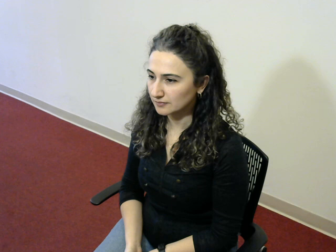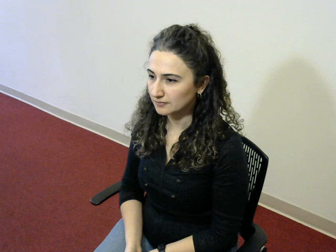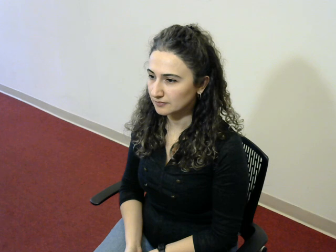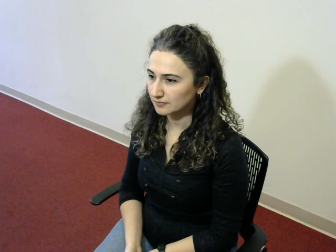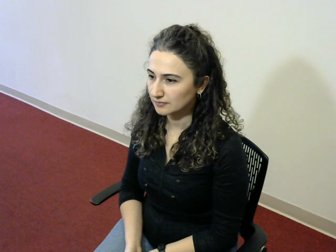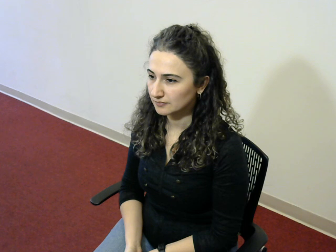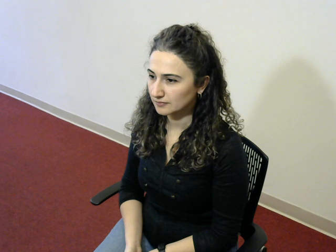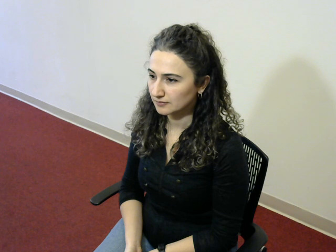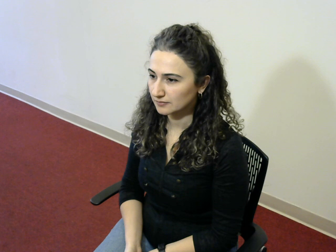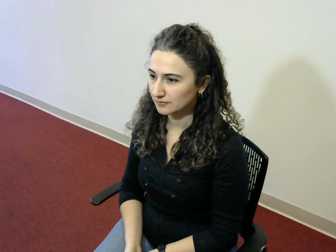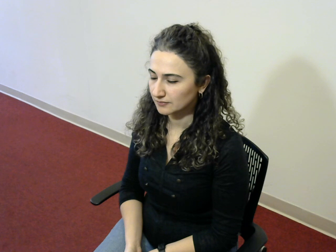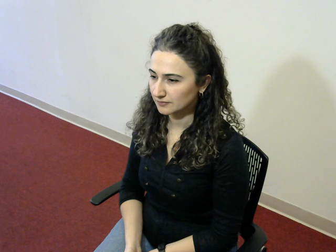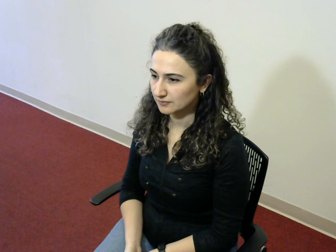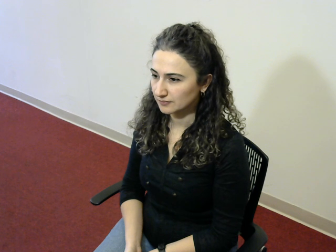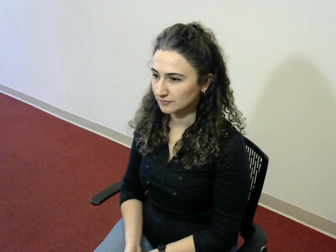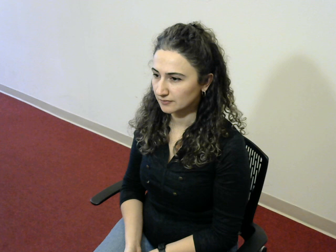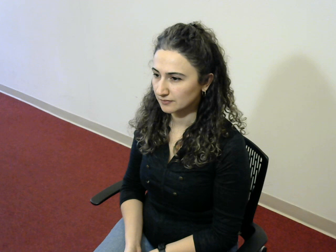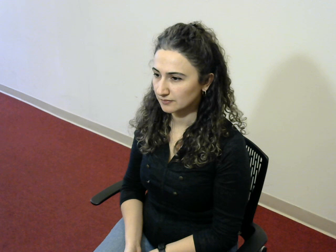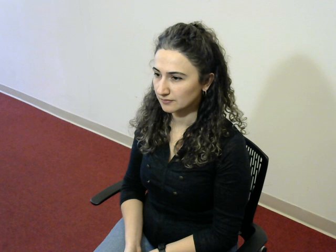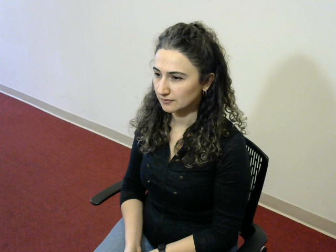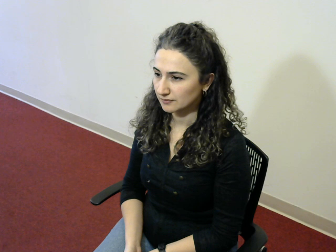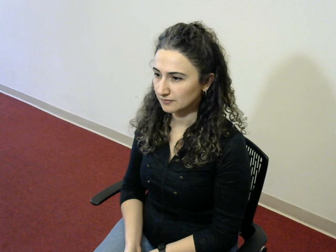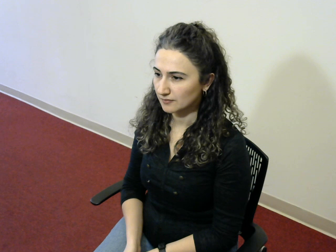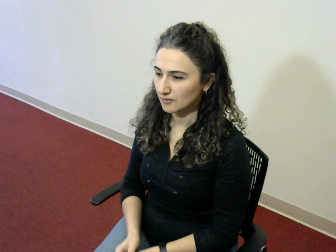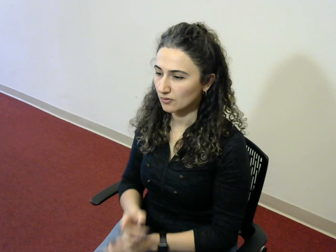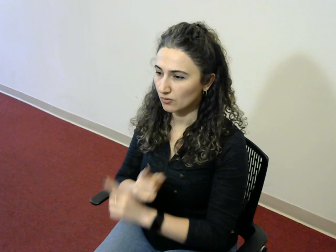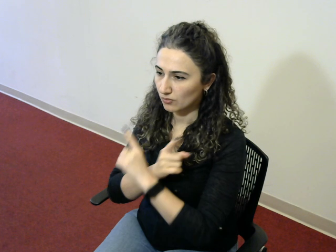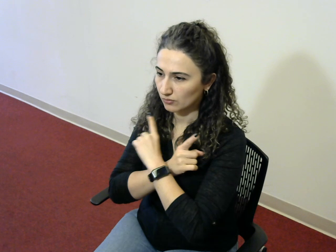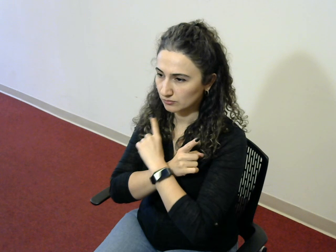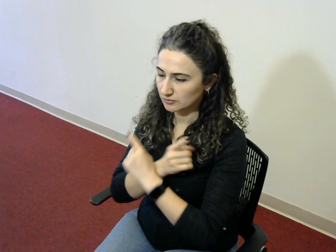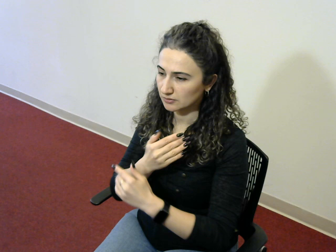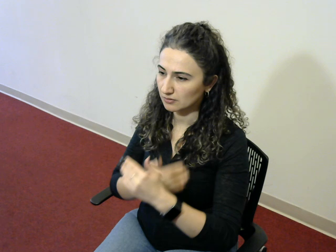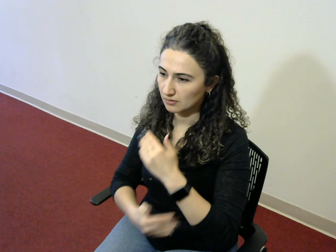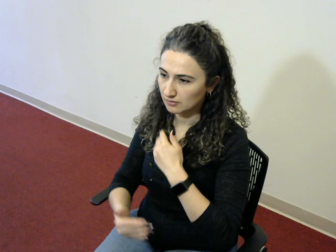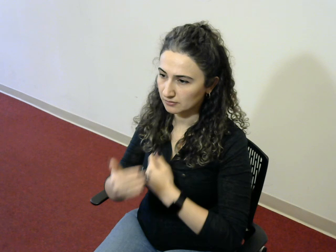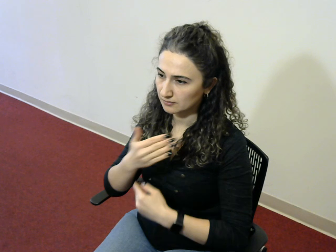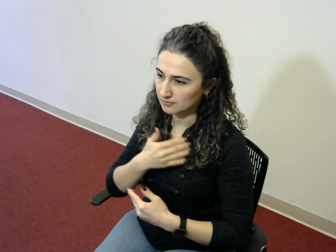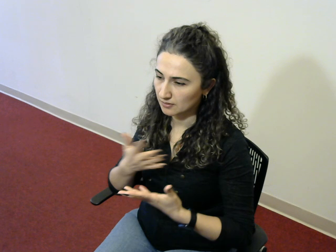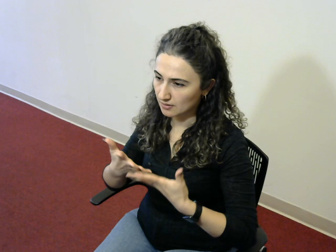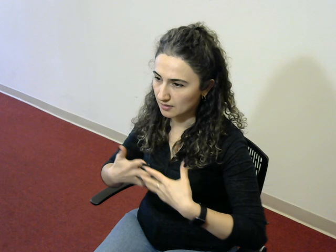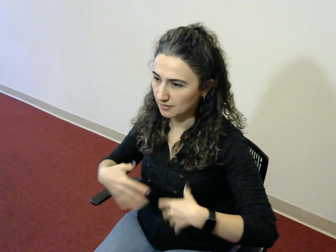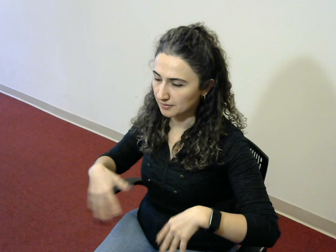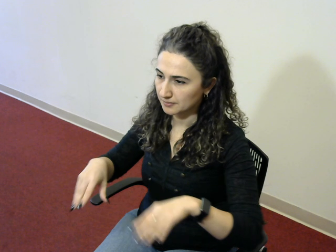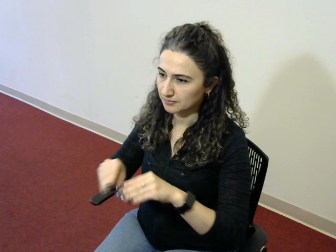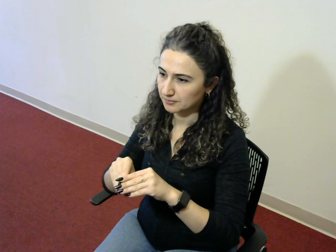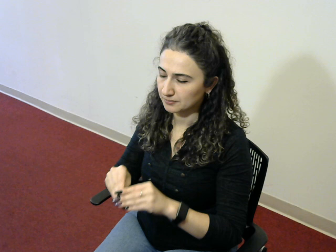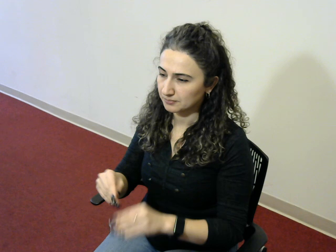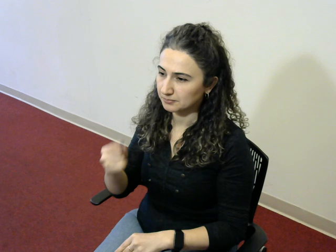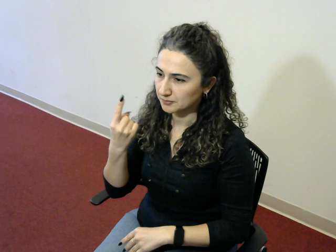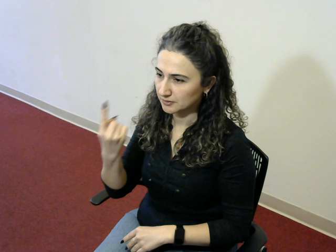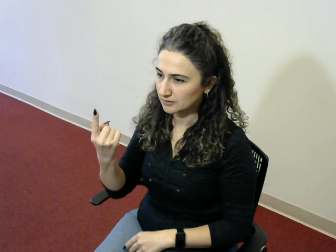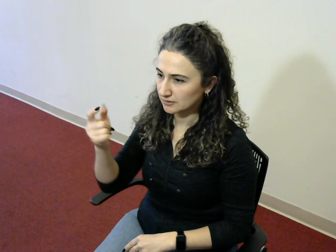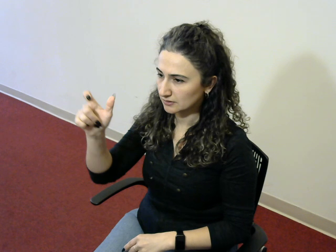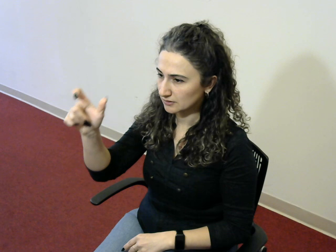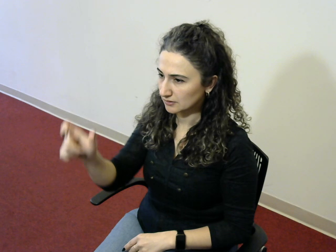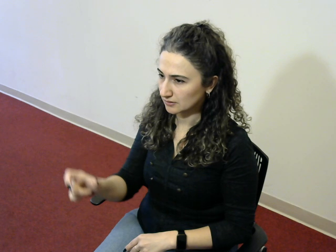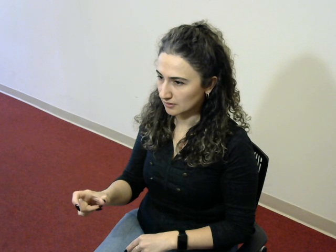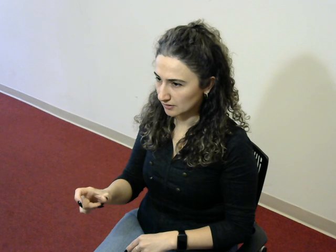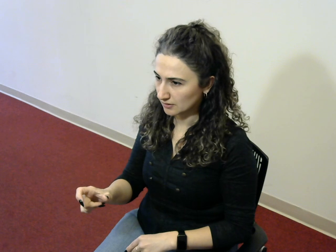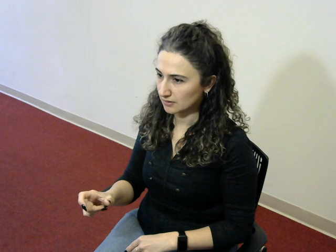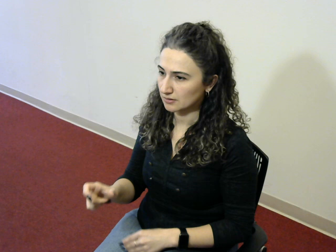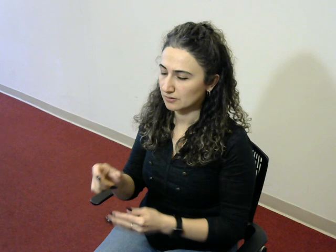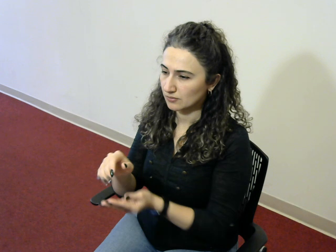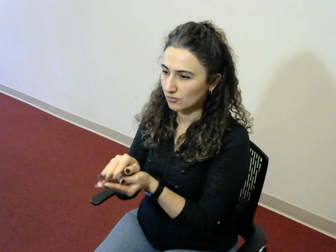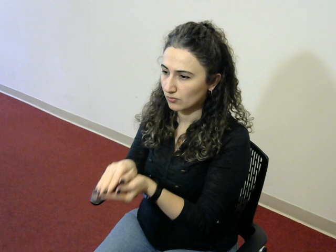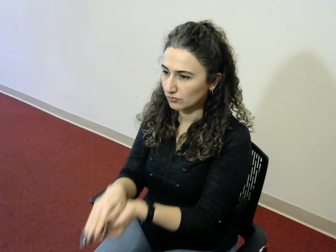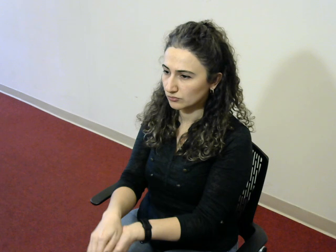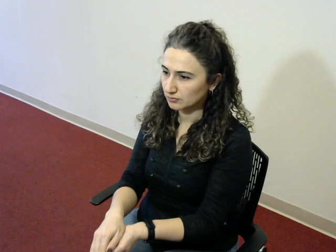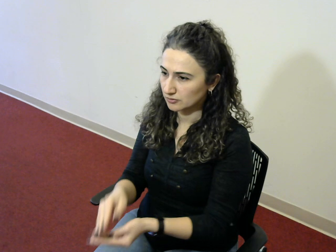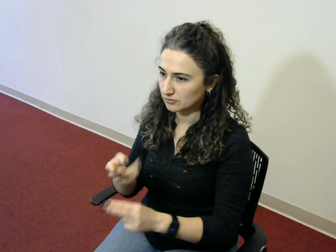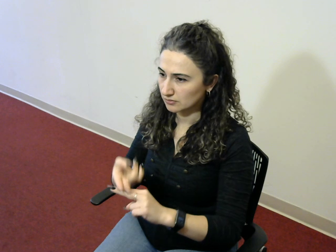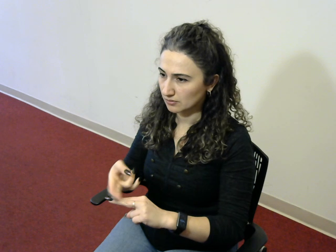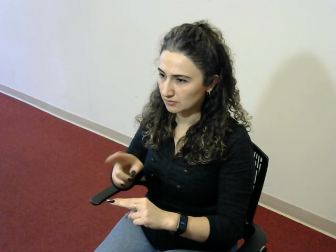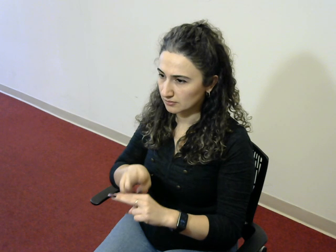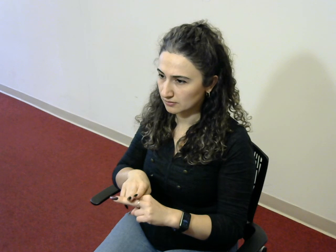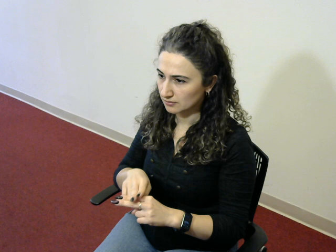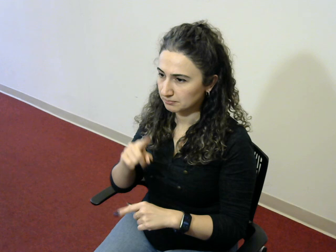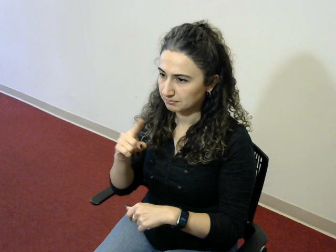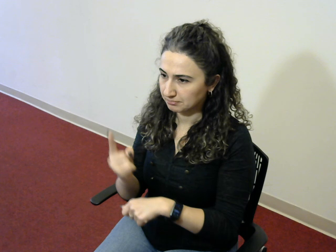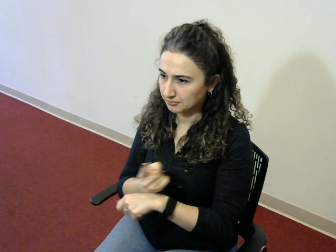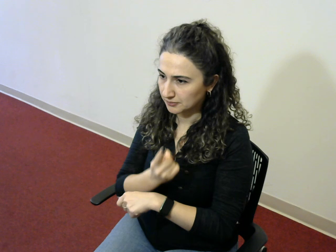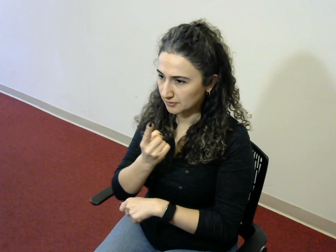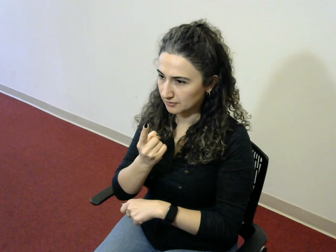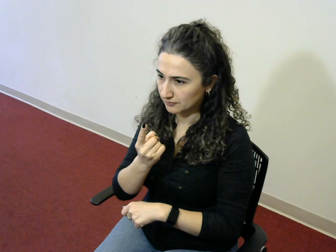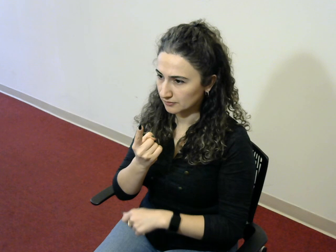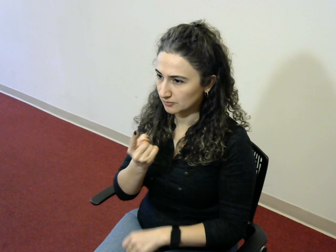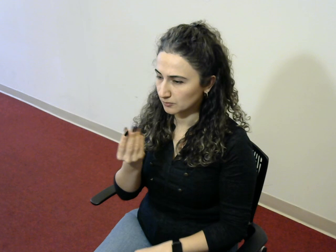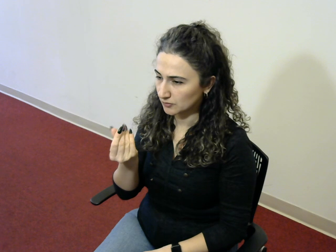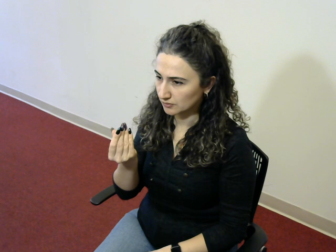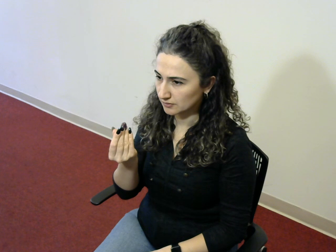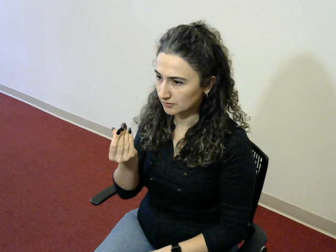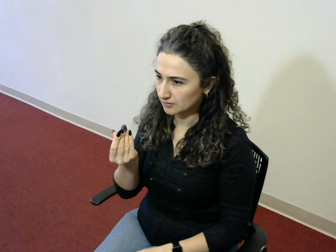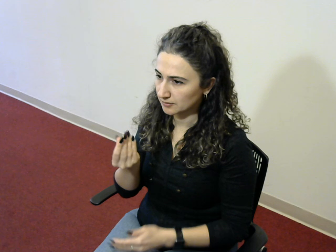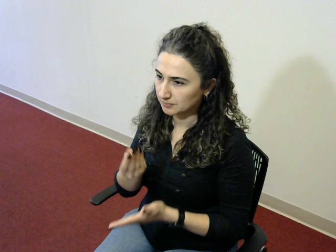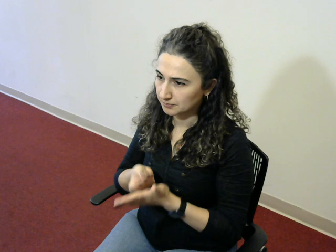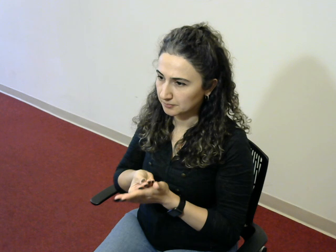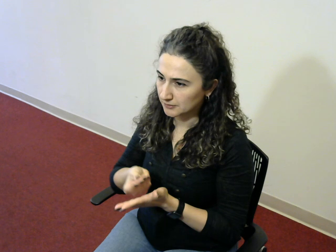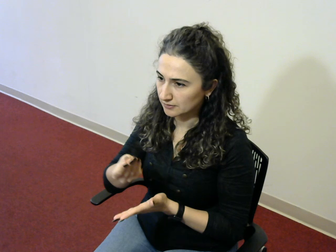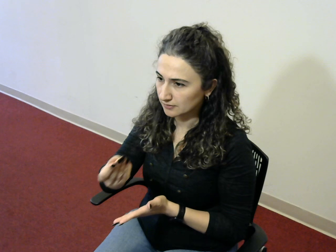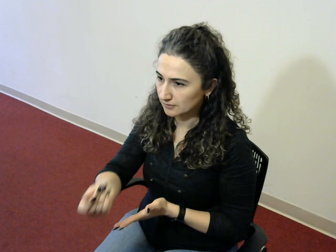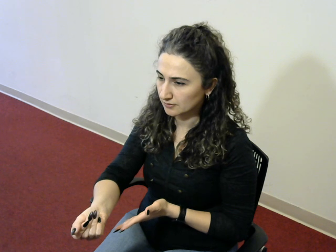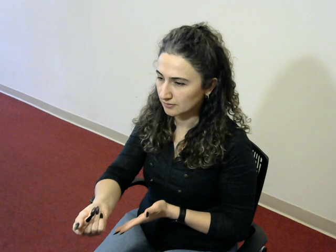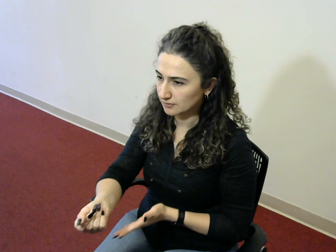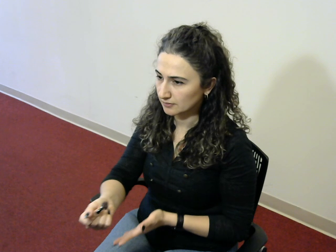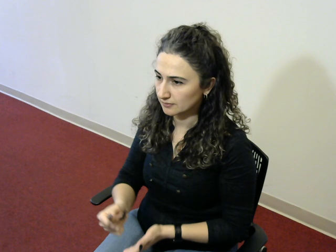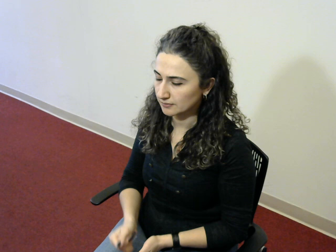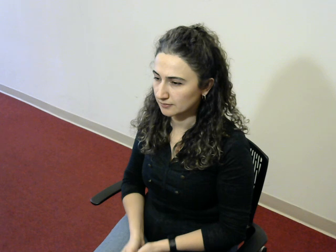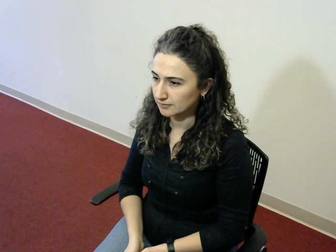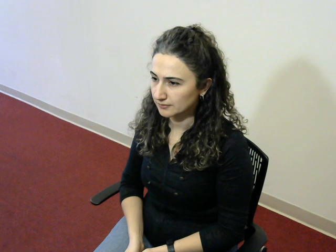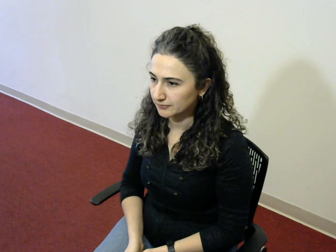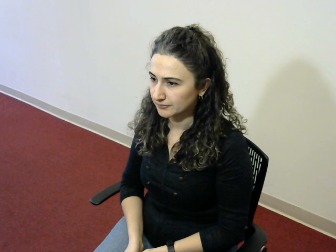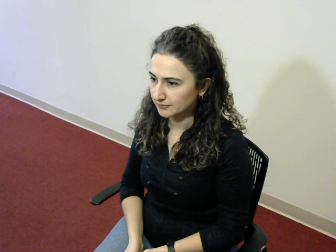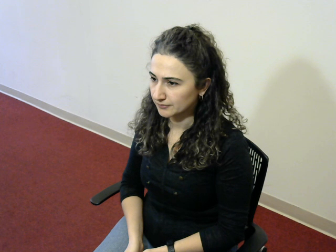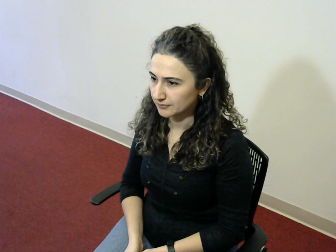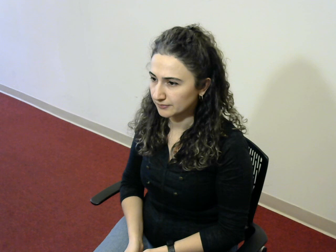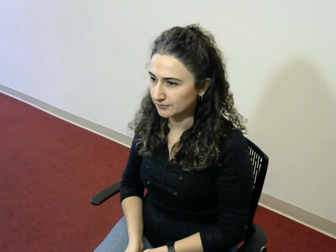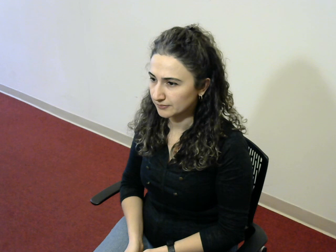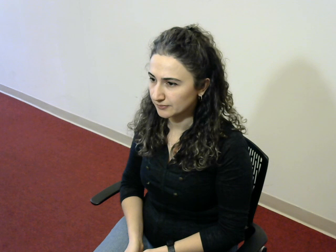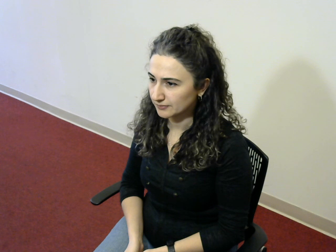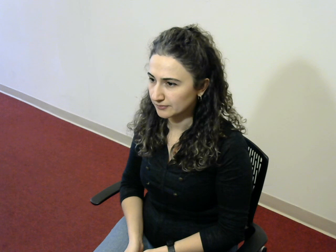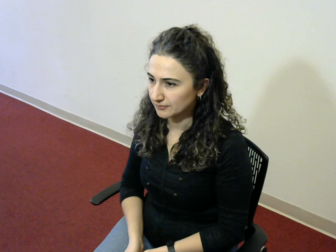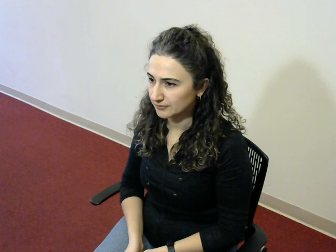Vəfat edən əlilin ailəsindən bir şəxsə dəfn üçün birdəfəlik müavinət ödənilir